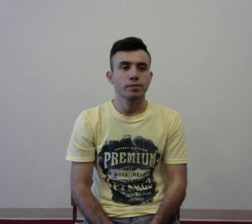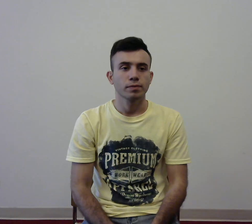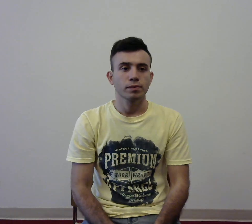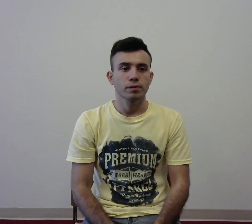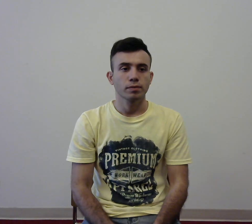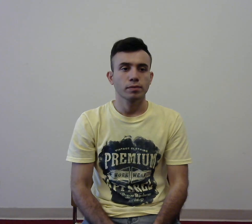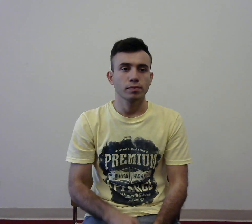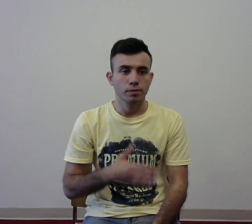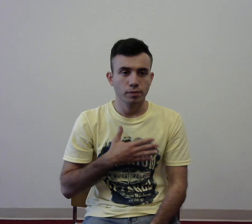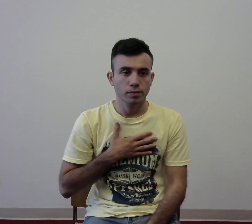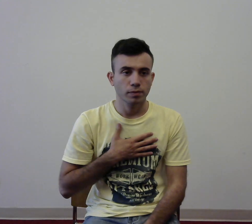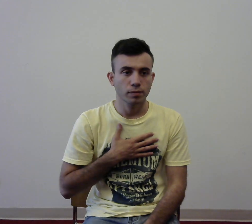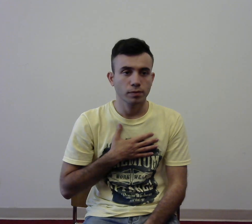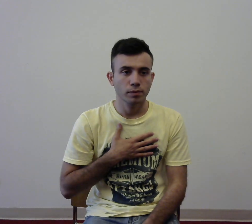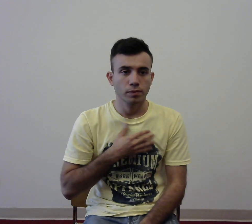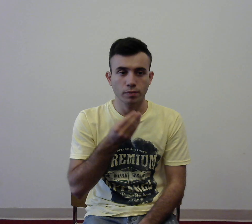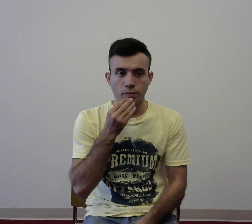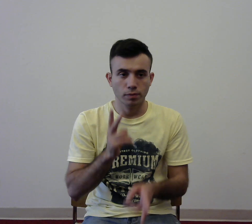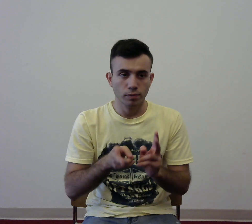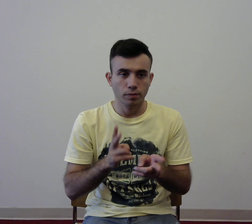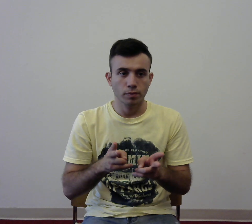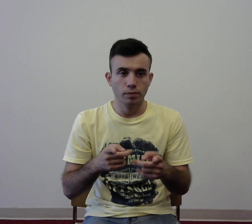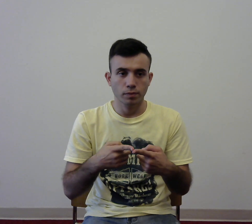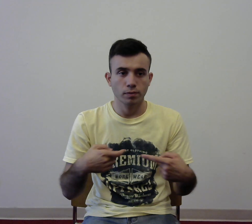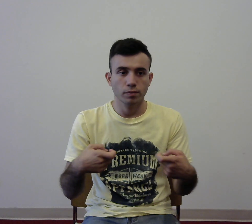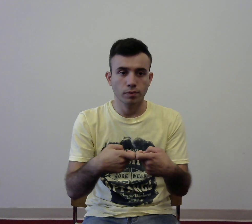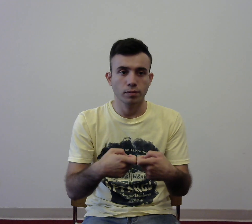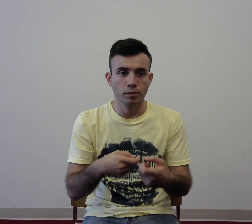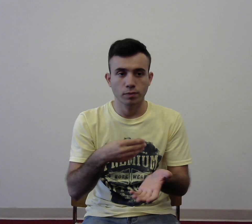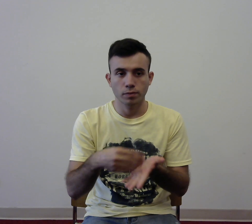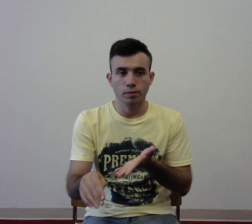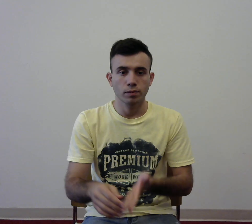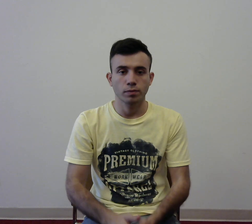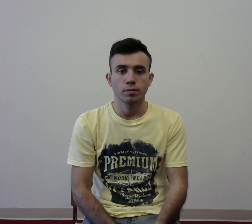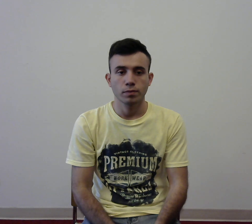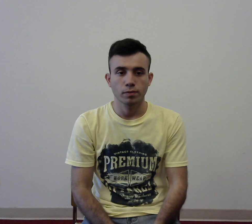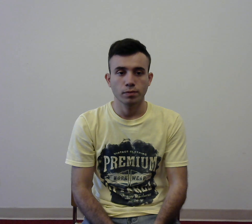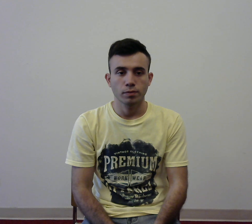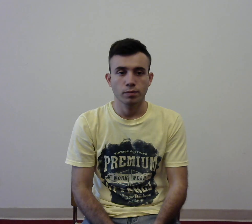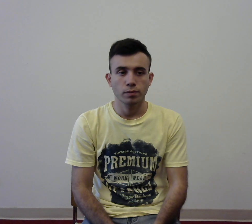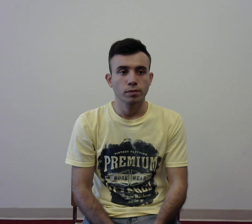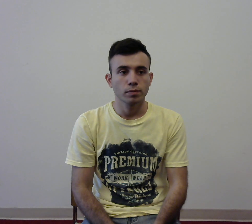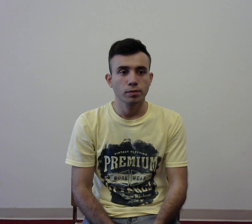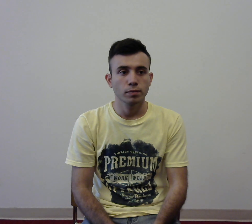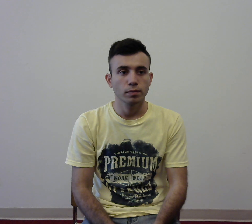Mən mətbəx üçün qab almalıyam